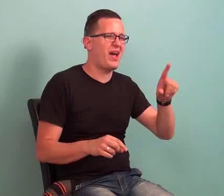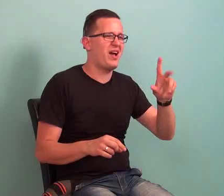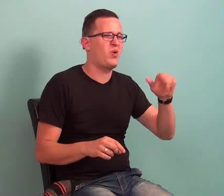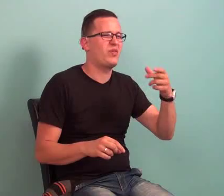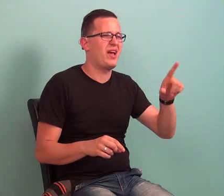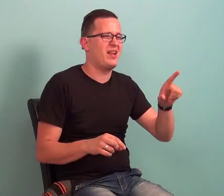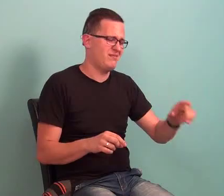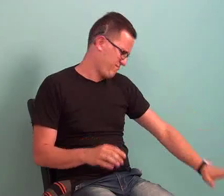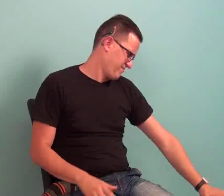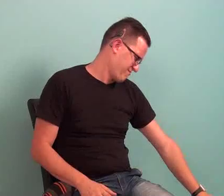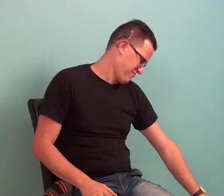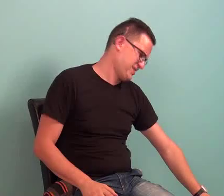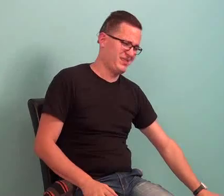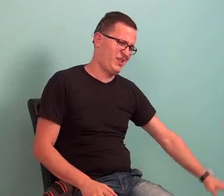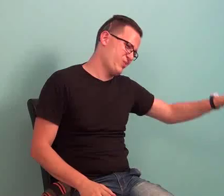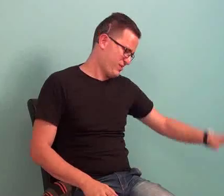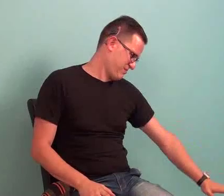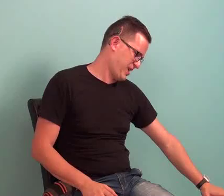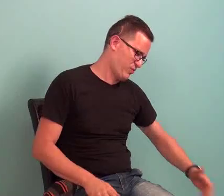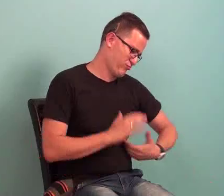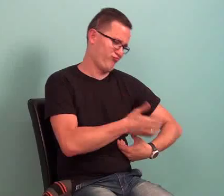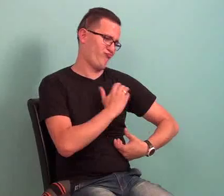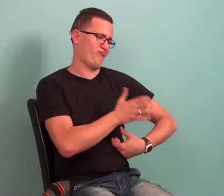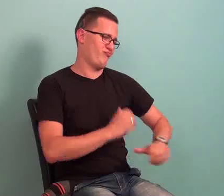Kundel mały, nie duży, ale mały, pies do głaskania.